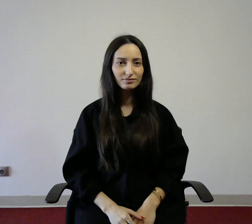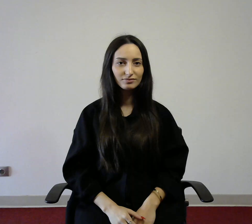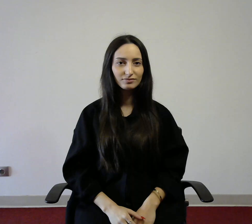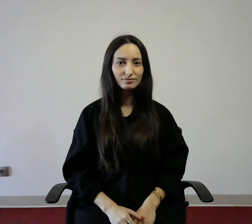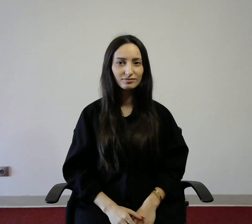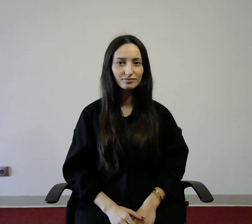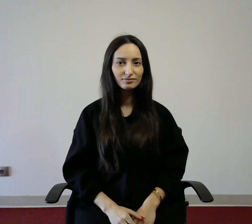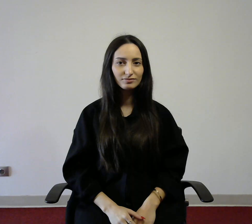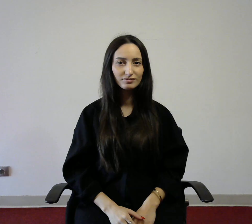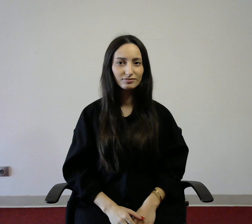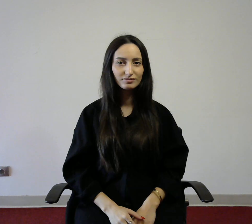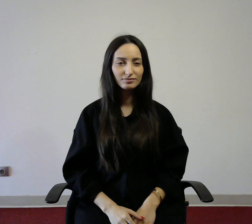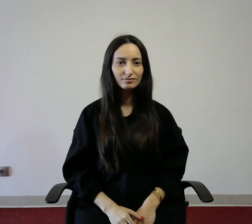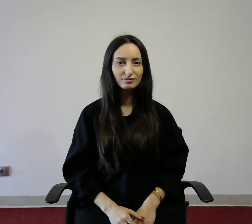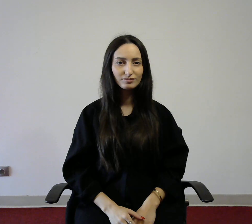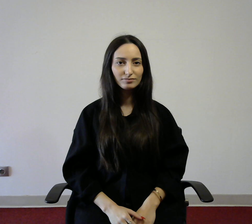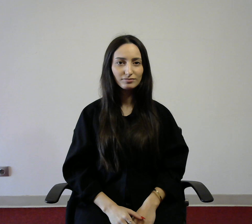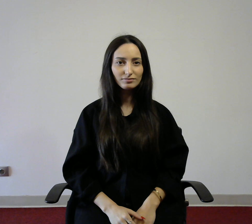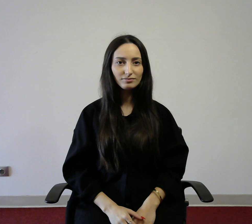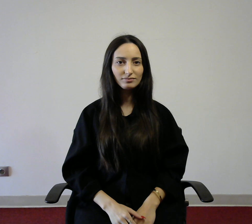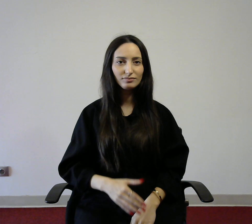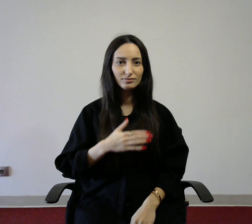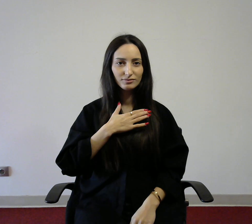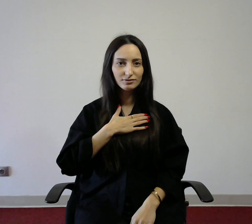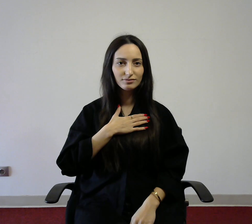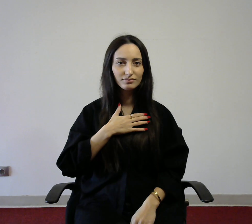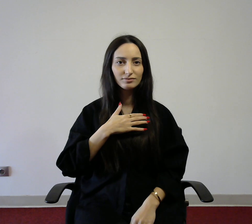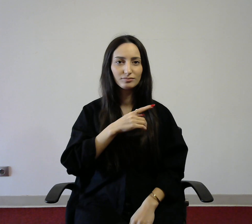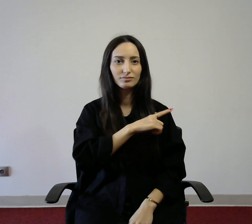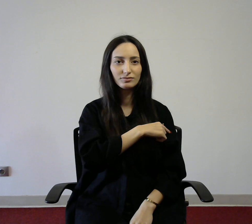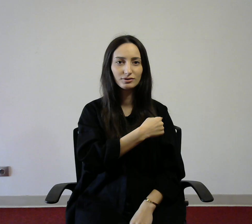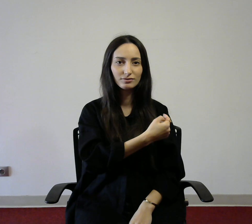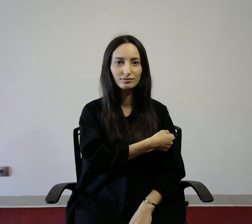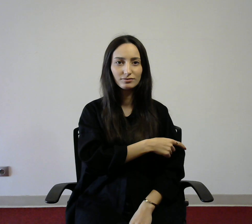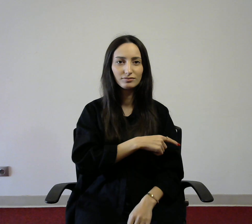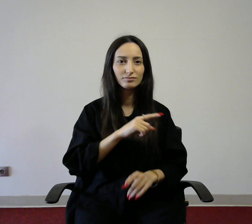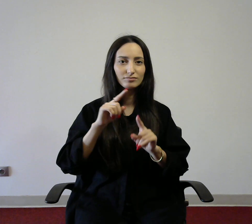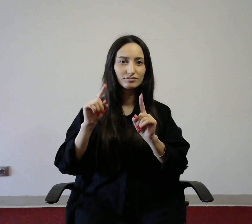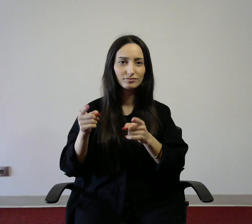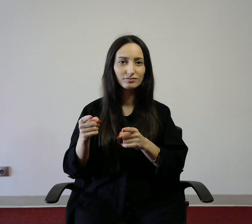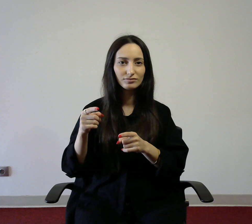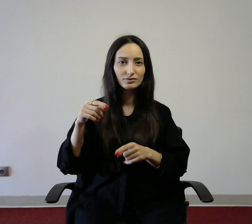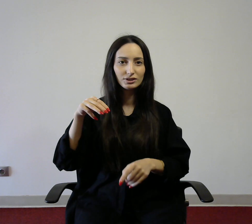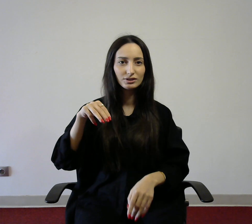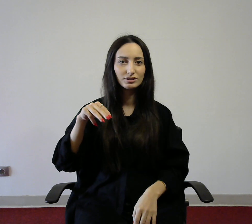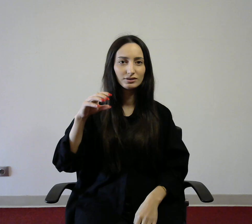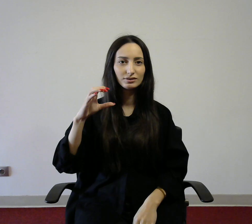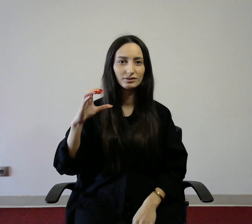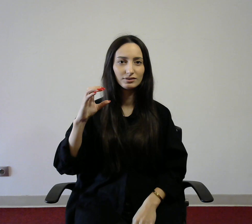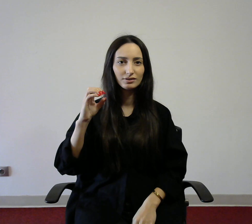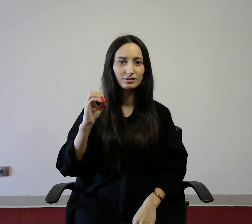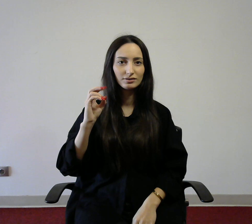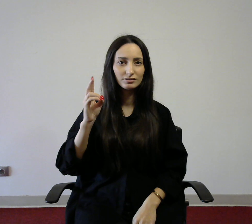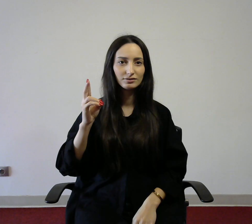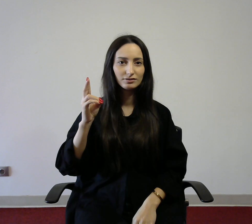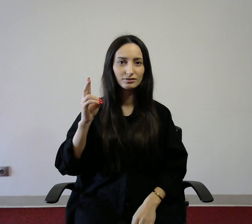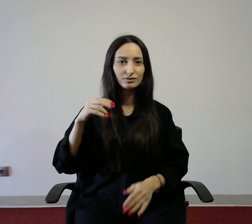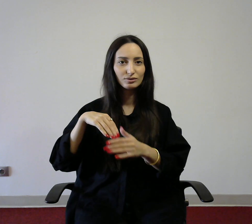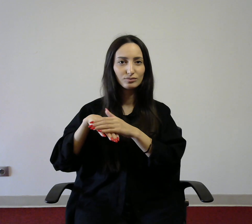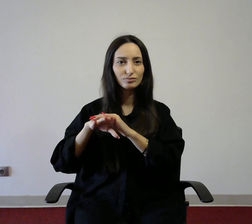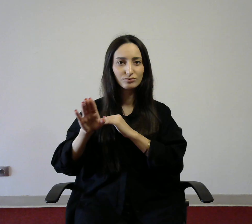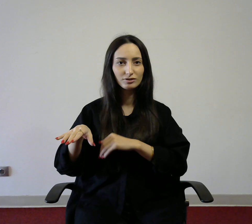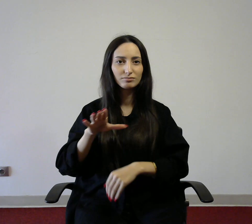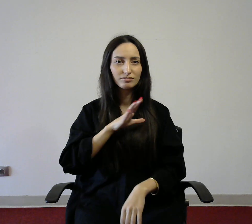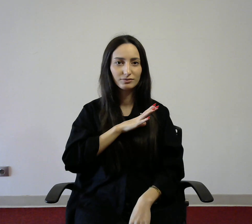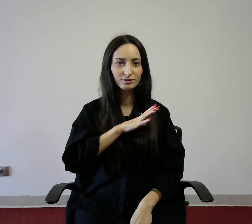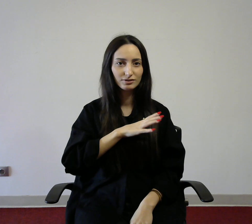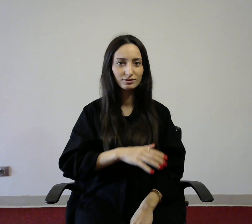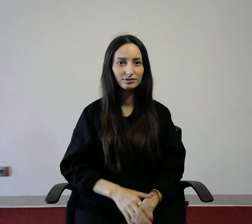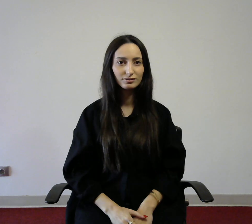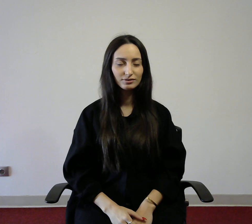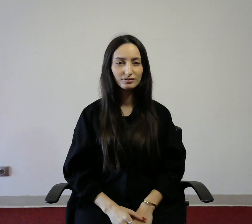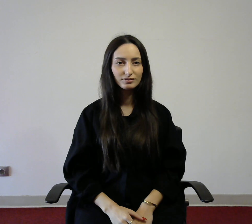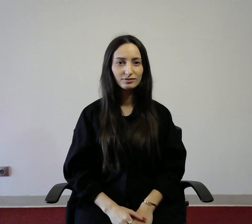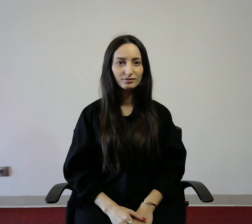Mən poliklinikaya (TSEK-ə) getmişəm